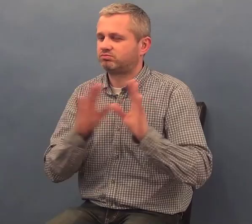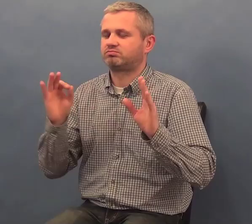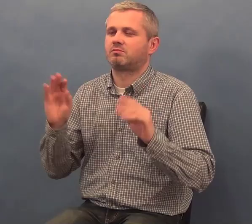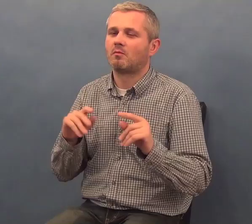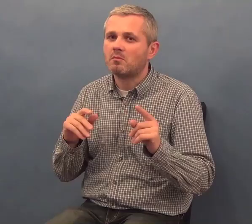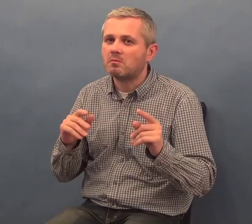A oni się zdziwili.